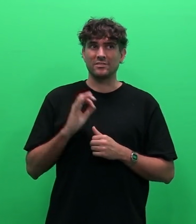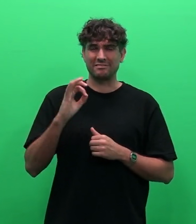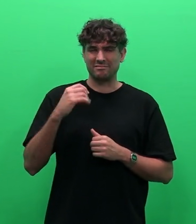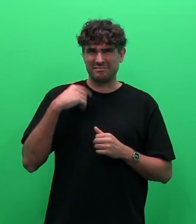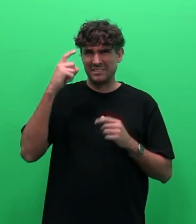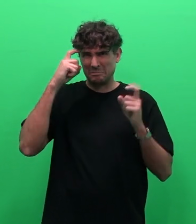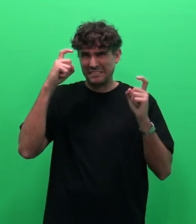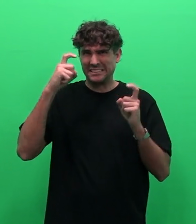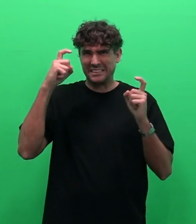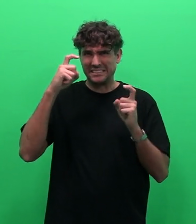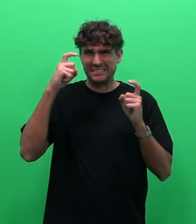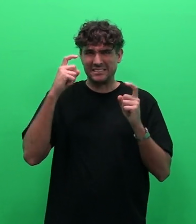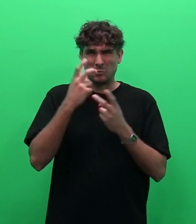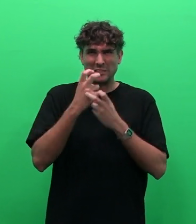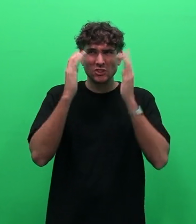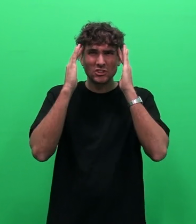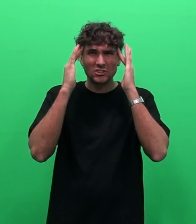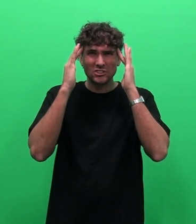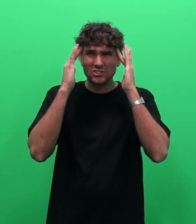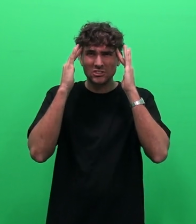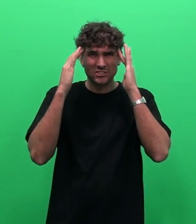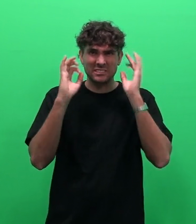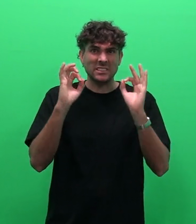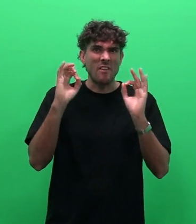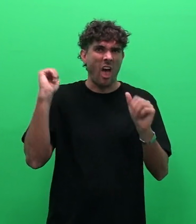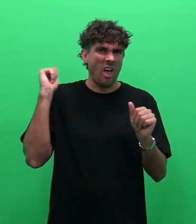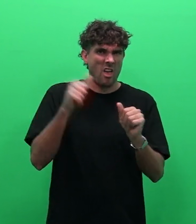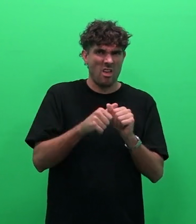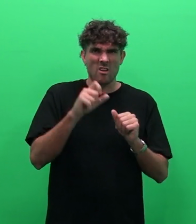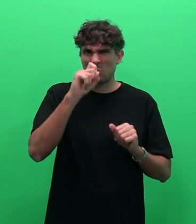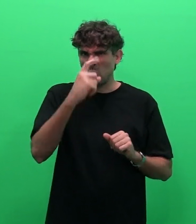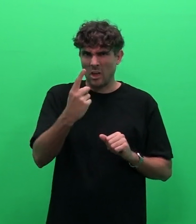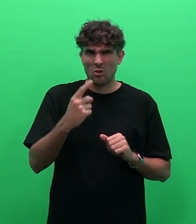Sí, tinc migranya, em fa mal aquí a l'os dels laterals, ja fa un any que estic així.